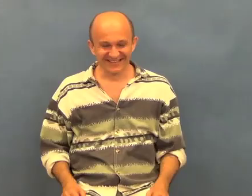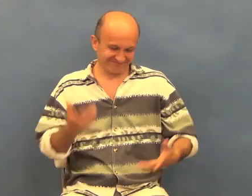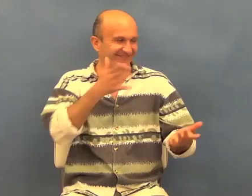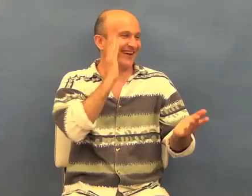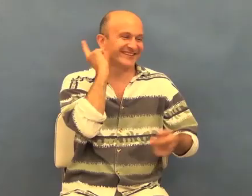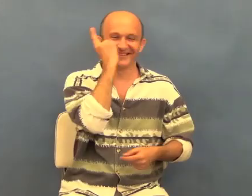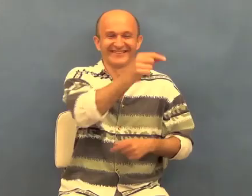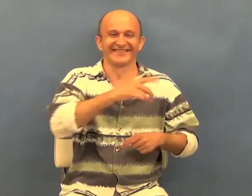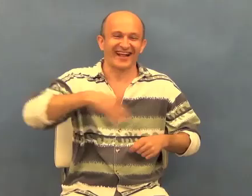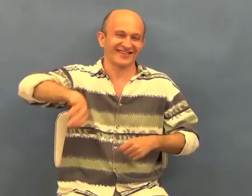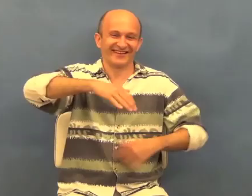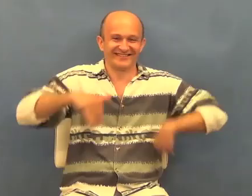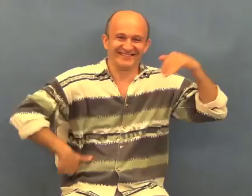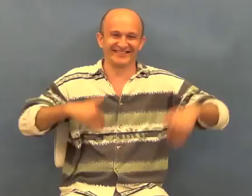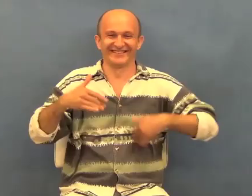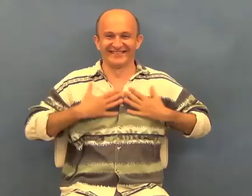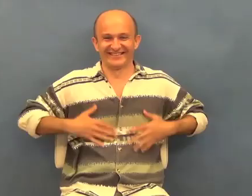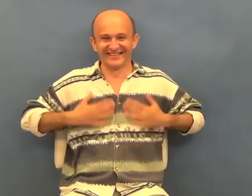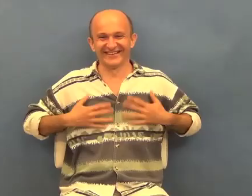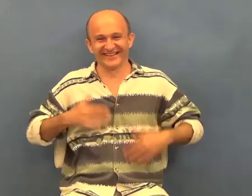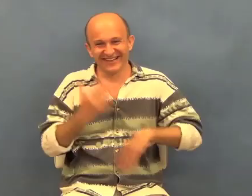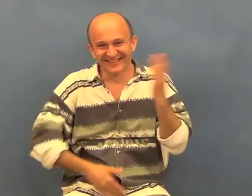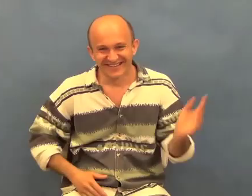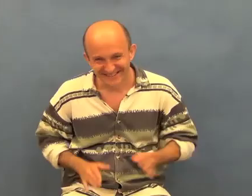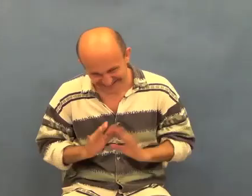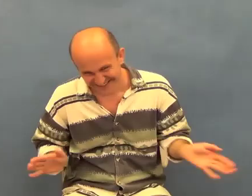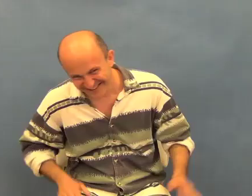Można pójść popływać nad jezioro i tam się umyć. I tyle.